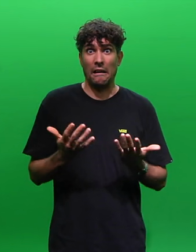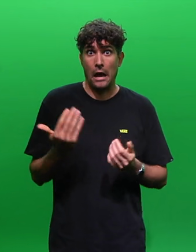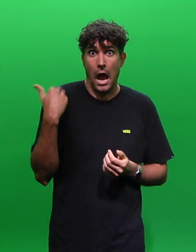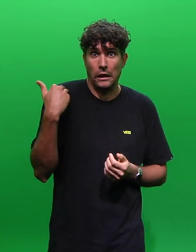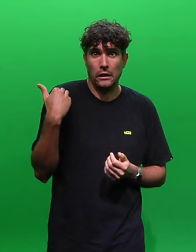Doncs ahir.